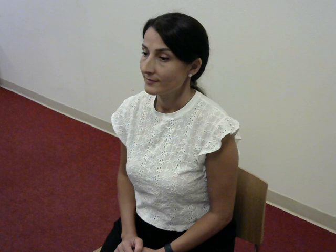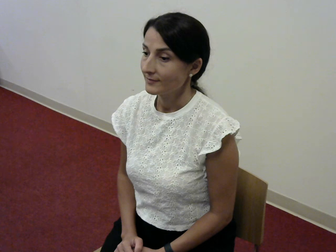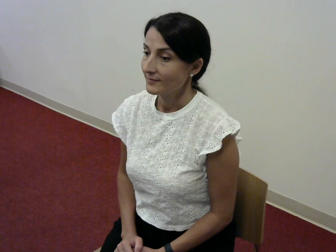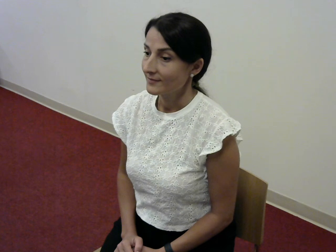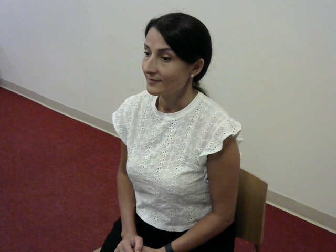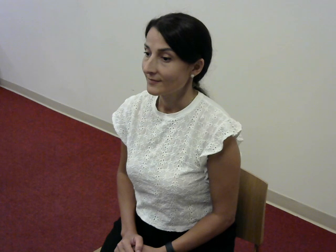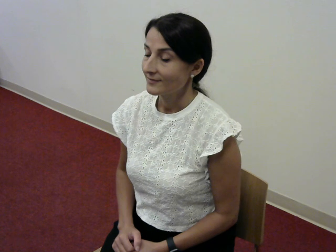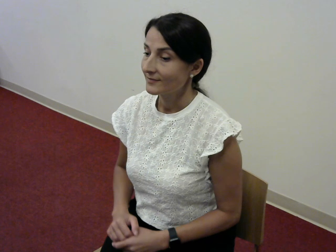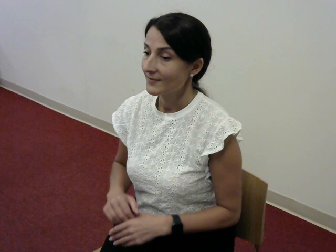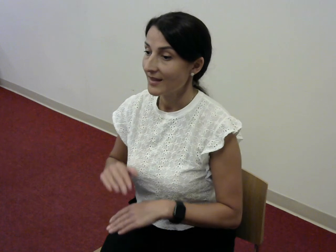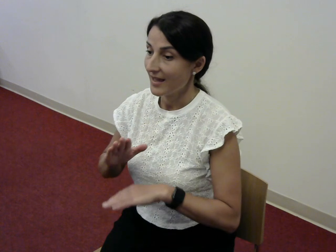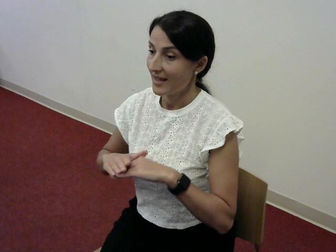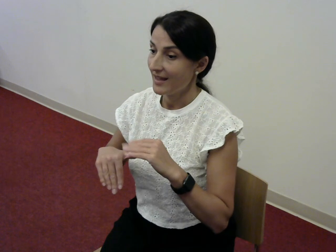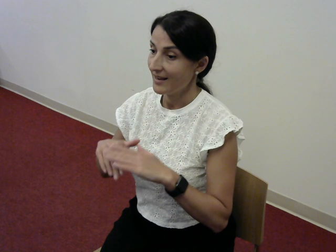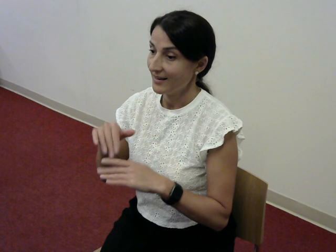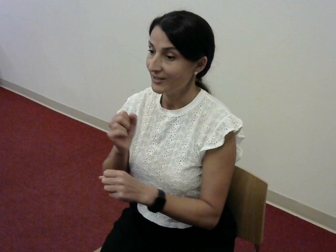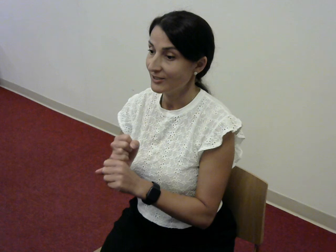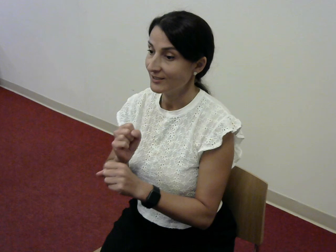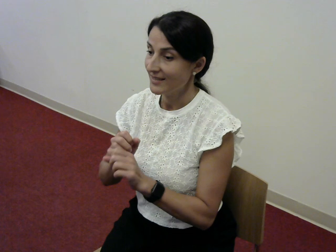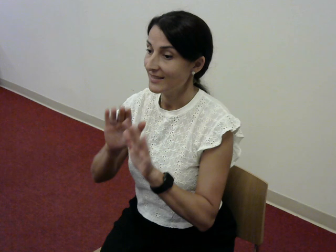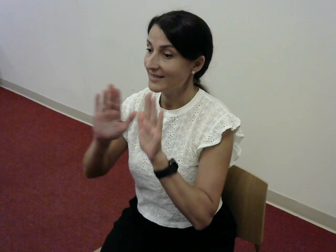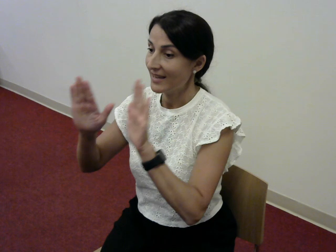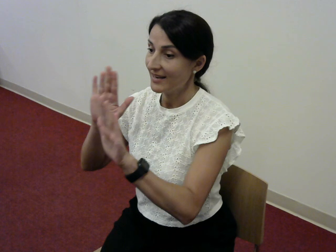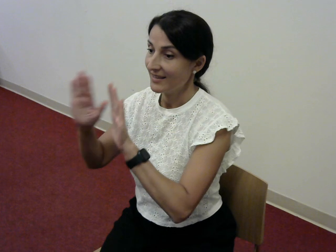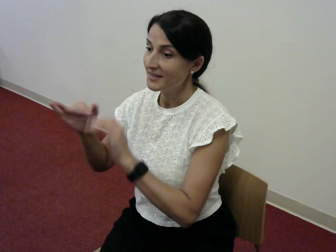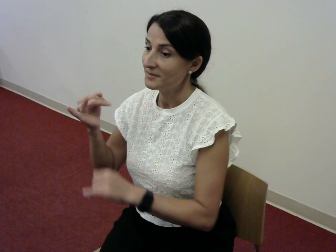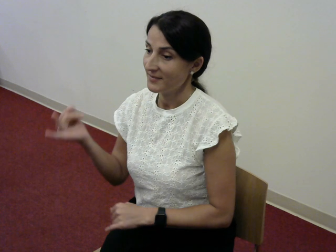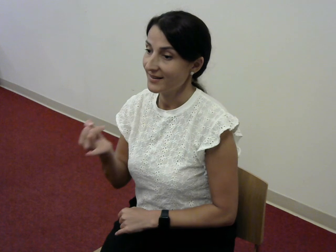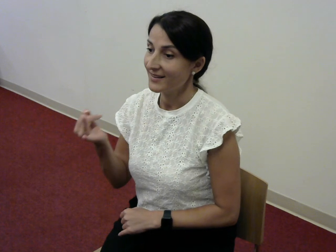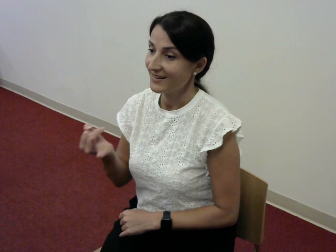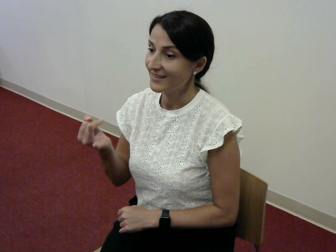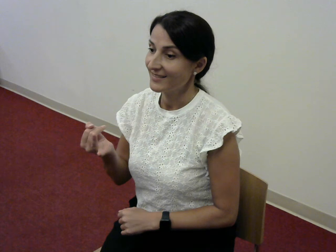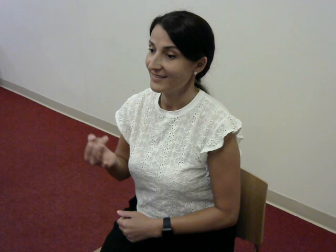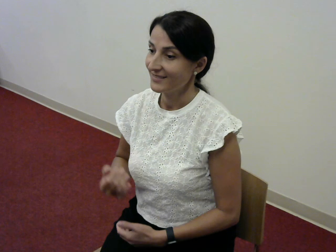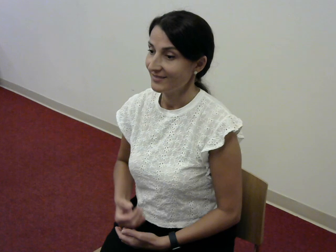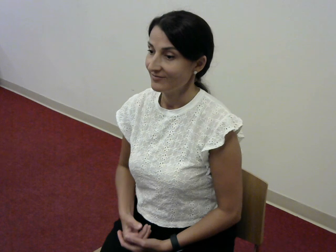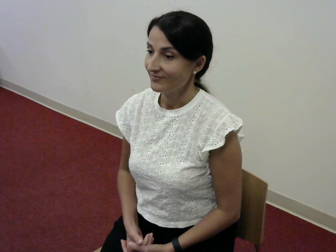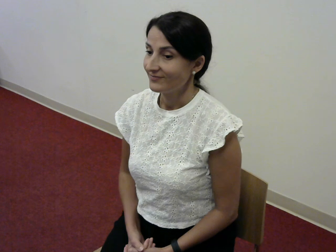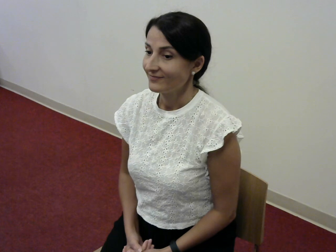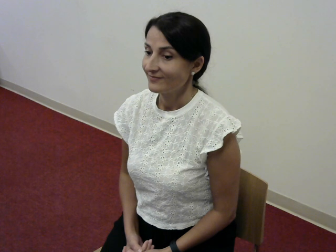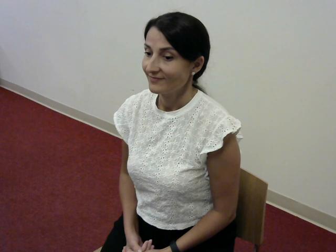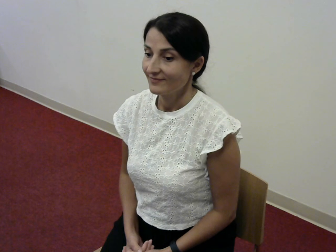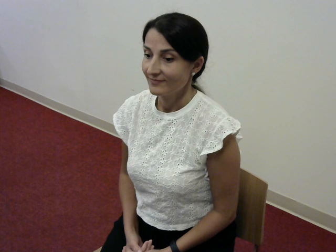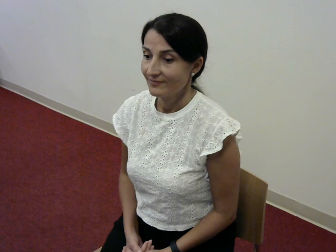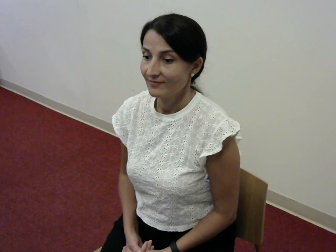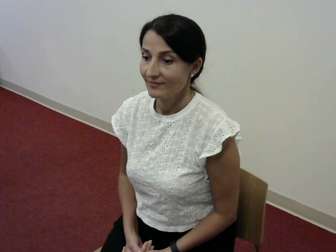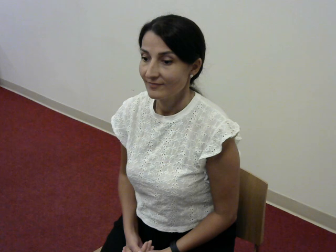Əl işləri sərgisi maraqlı idi